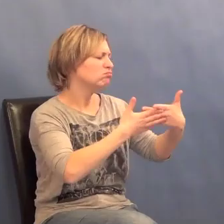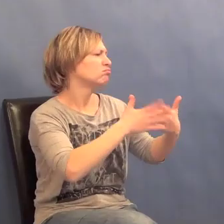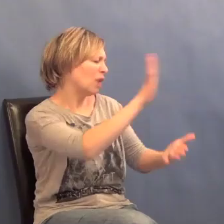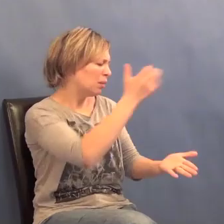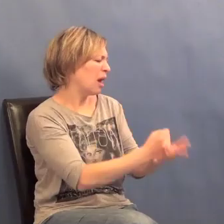Ma prawo!